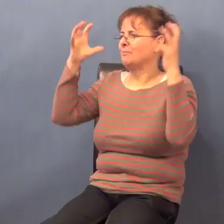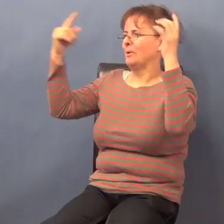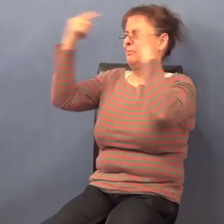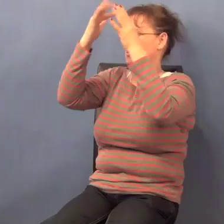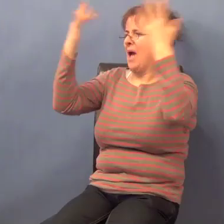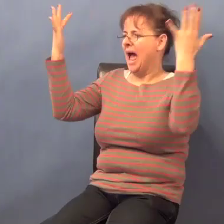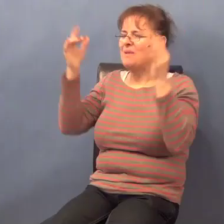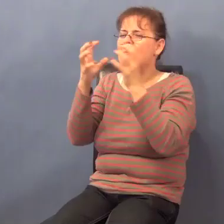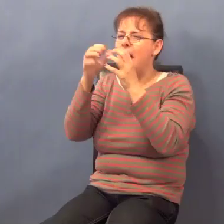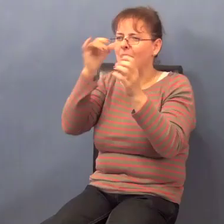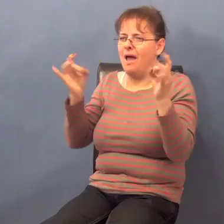Nie można w niego trafić więc lepiej z dużym owocem i wtedy łatwiej jest w niego trafić.